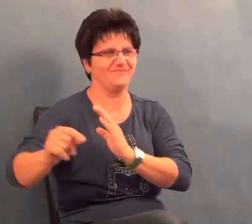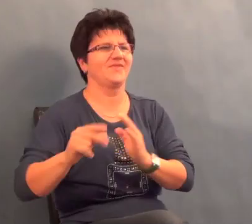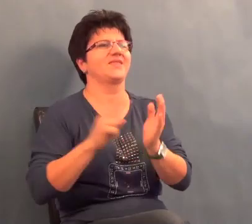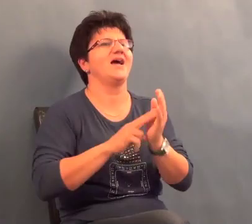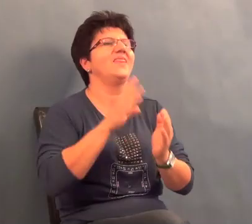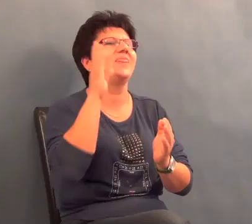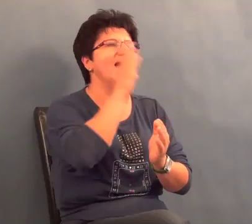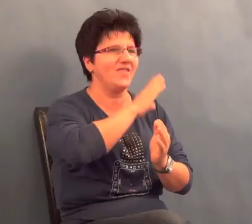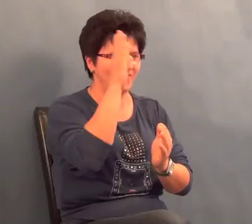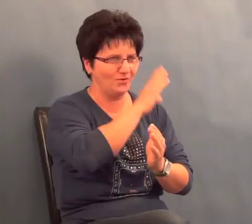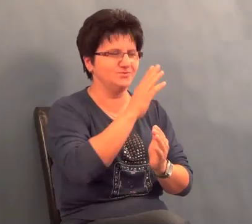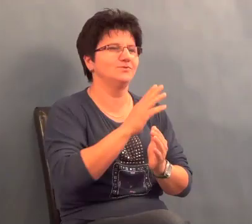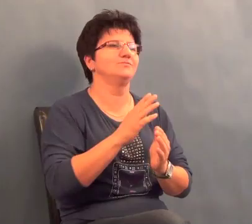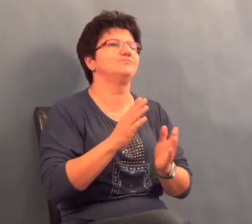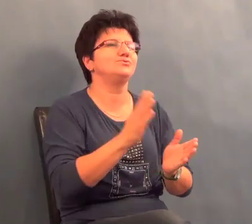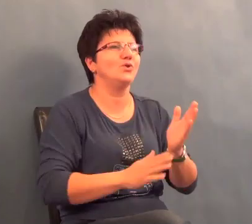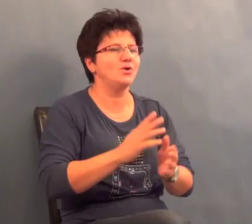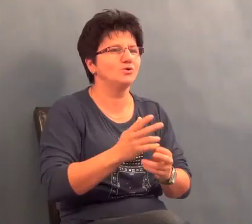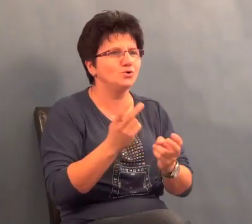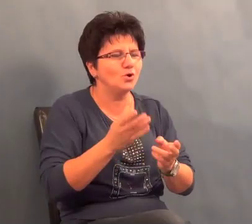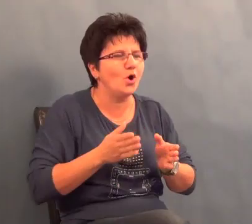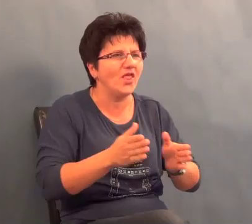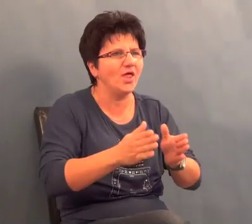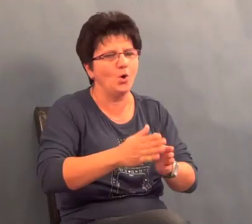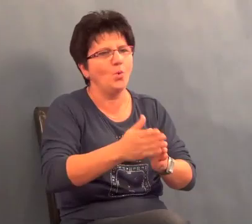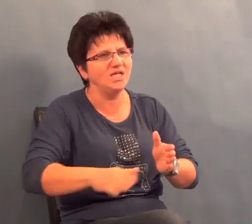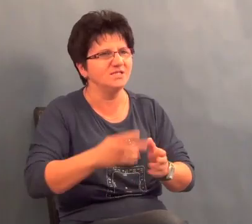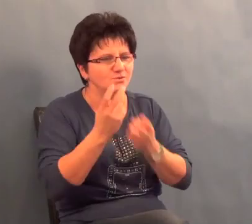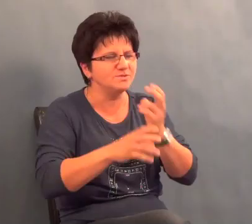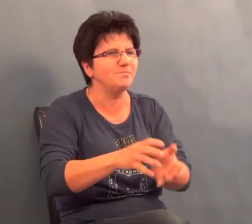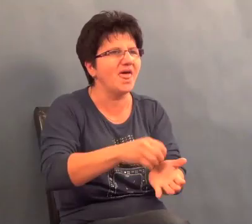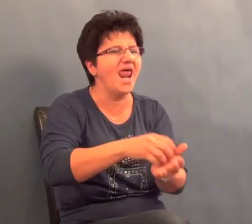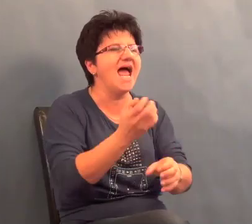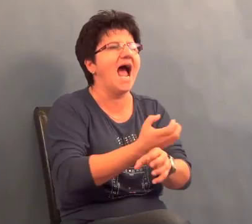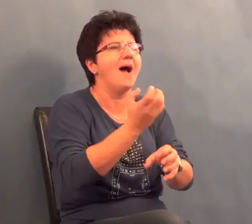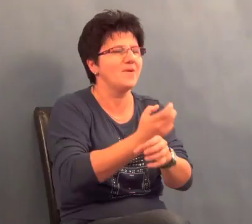Na dworzu przygotowuje się, na ulicy szuka kamieni i zbiera je.